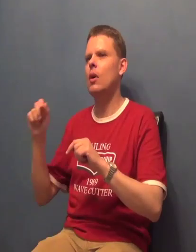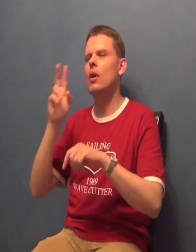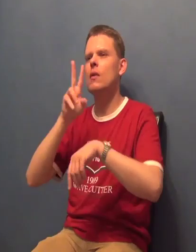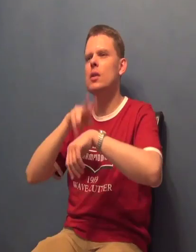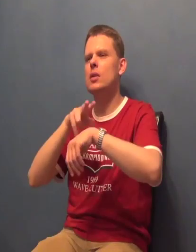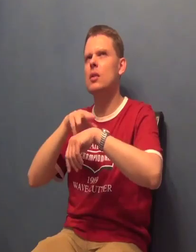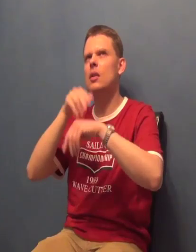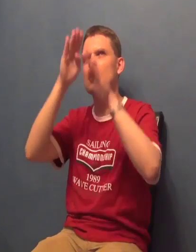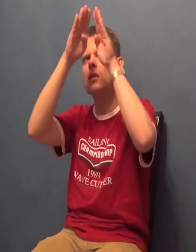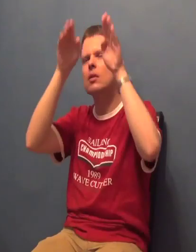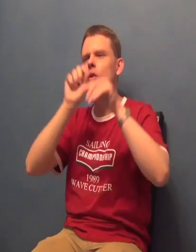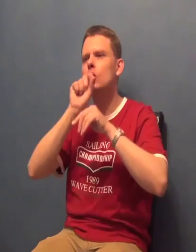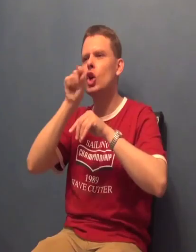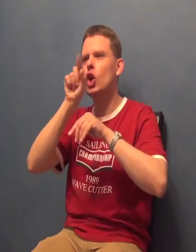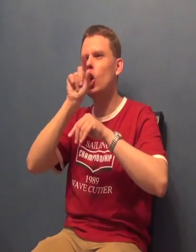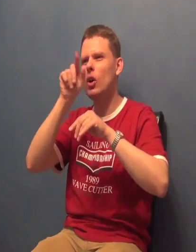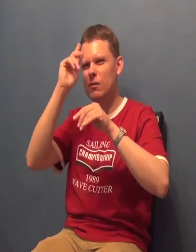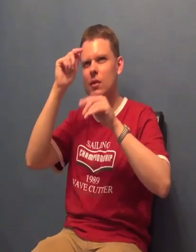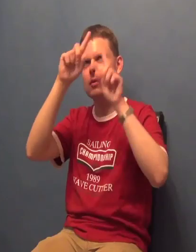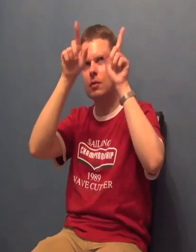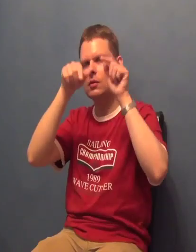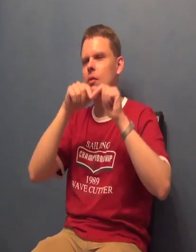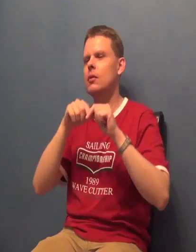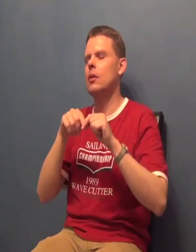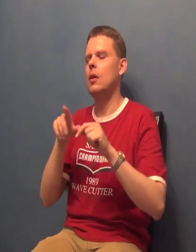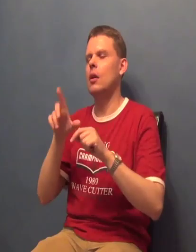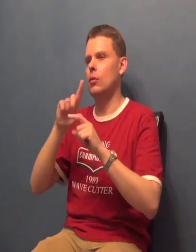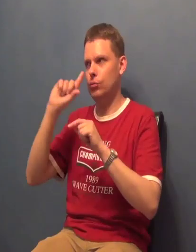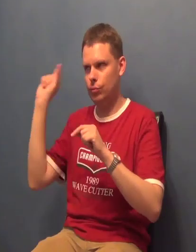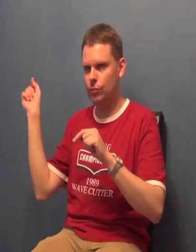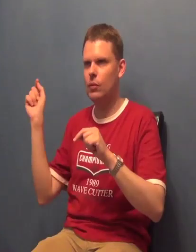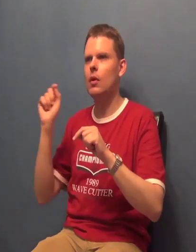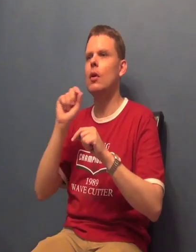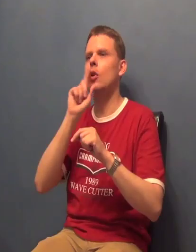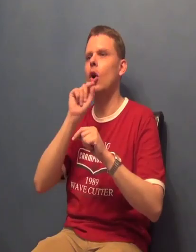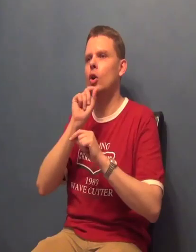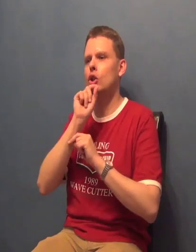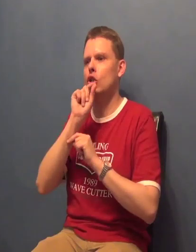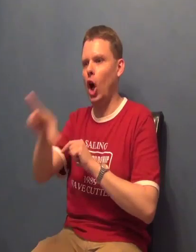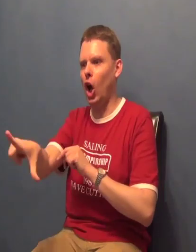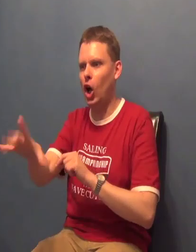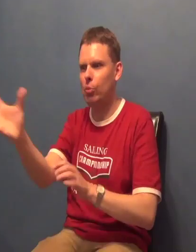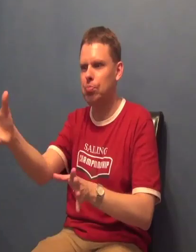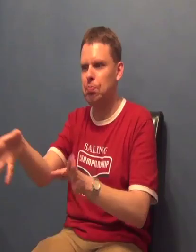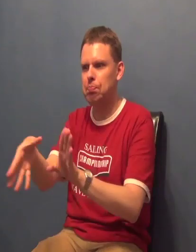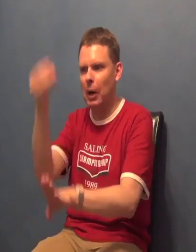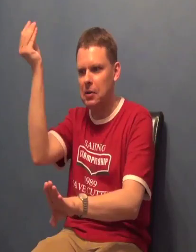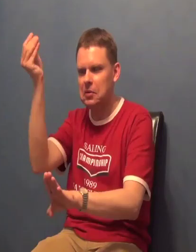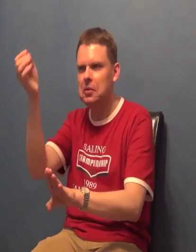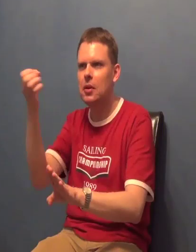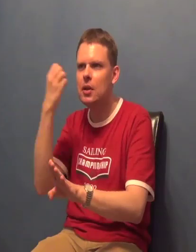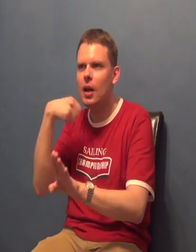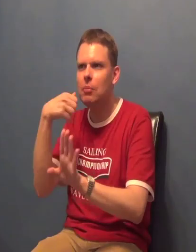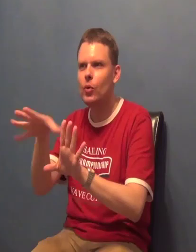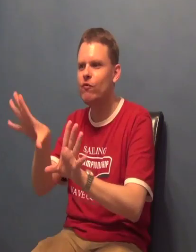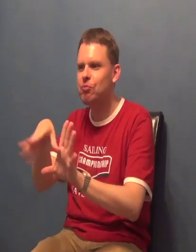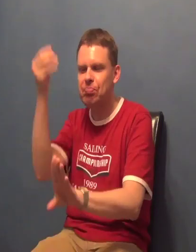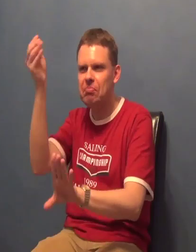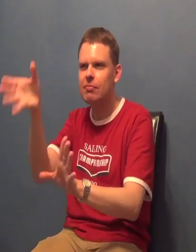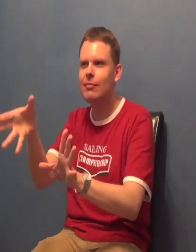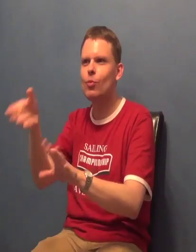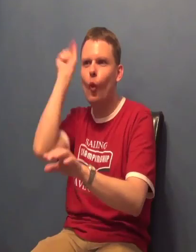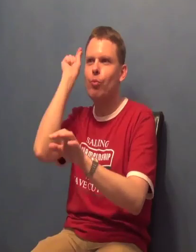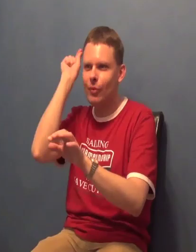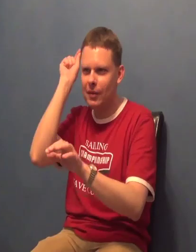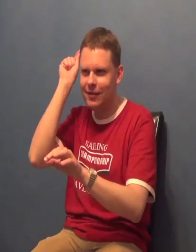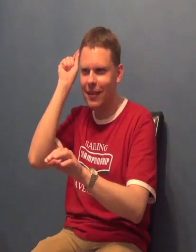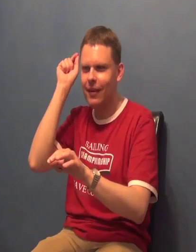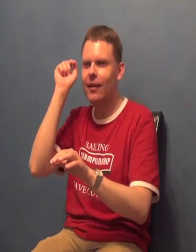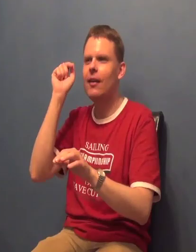Na ścianie jest zegar, wiesz, taki z ptaszkiem... No, myszka poszła, a ptak wyskakuje, szeroko otwiera dziób i kradnie jabłka, wszystkie jabłka, połyka je!